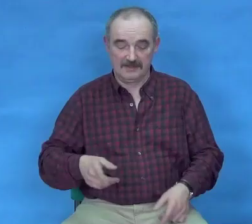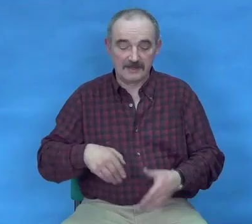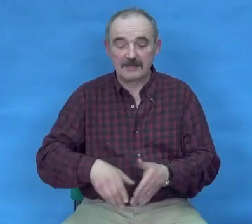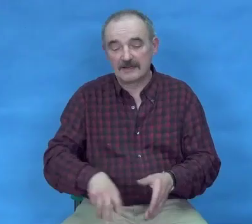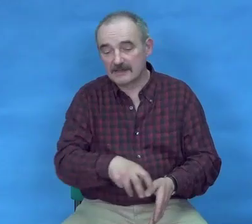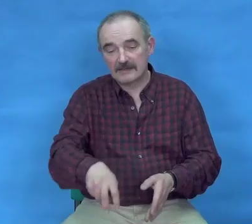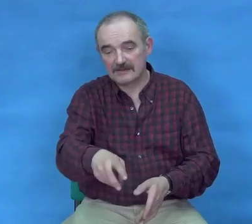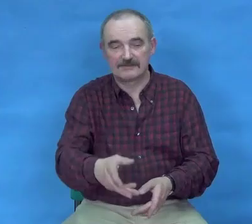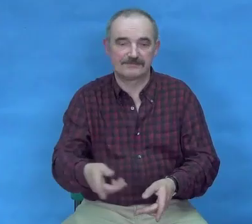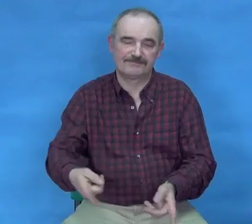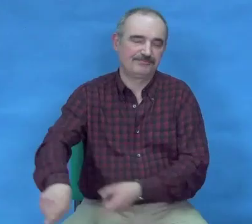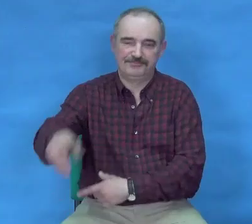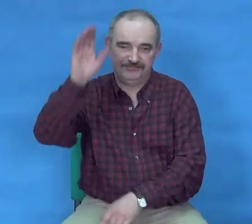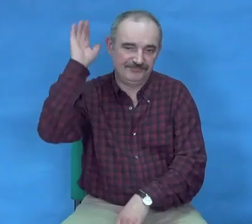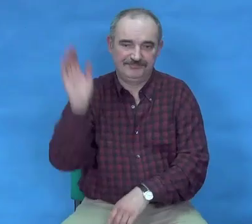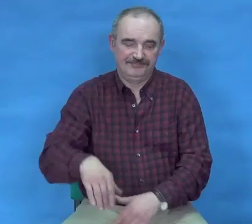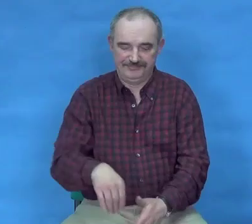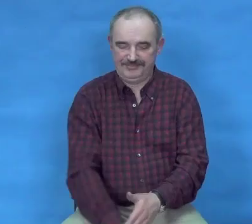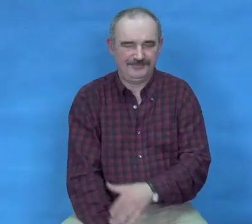Człowiek będzie płynął korytem rzeki, aż utonie.